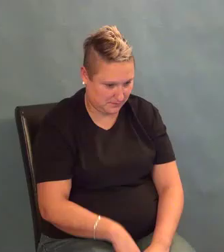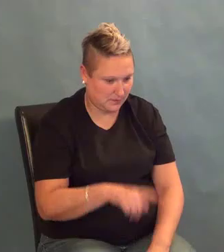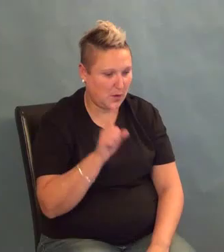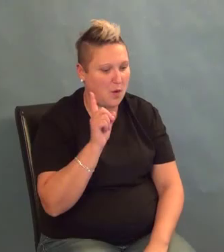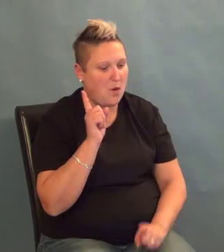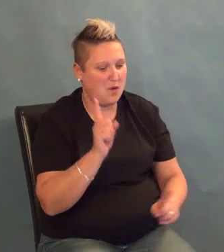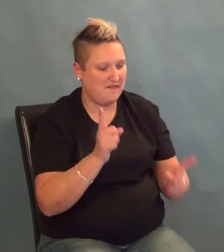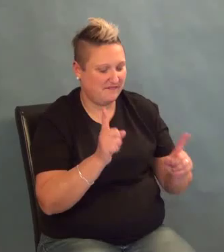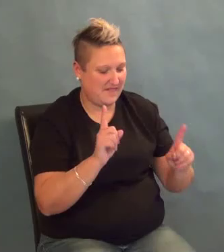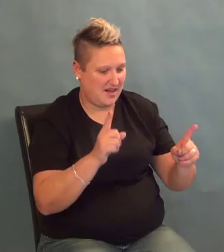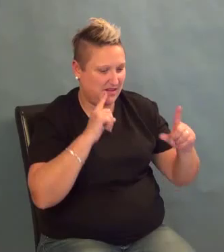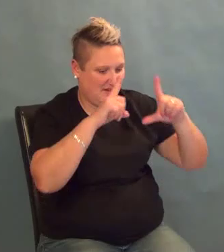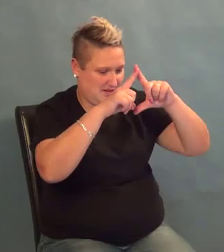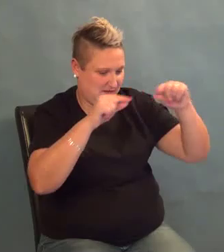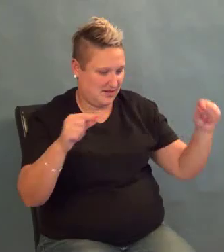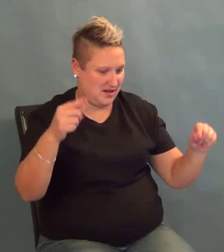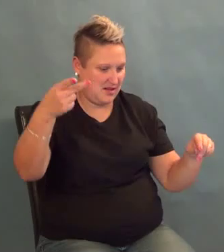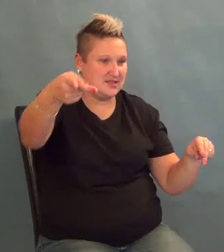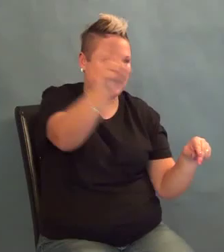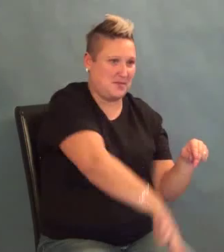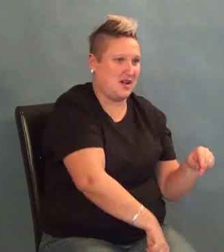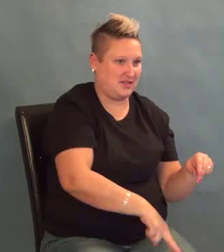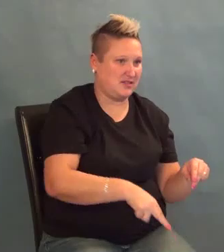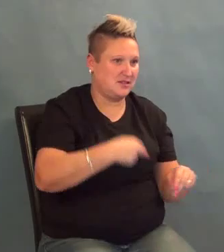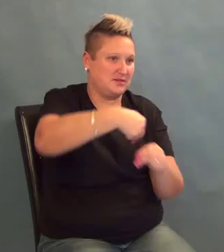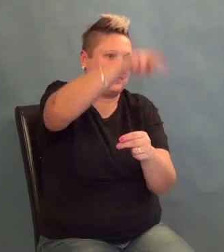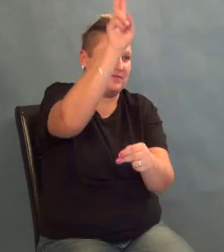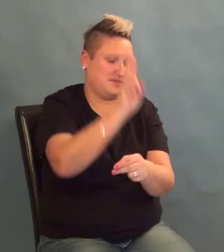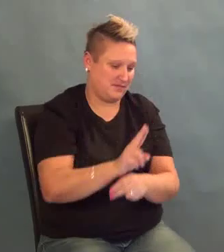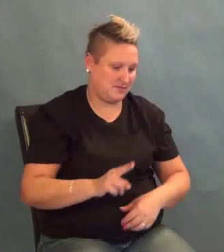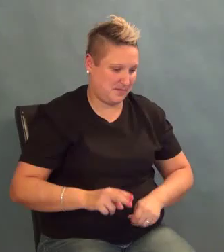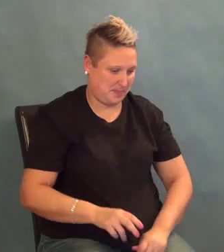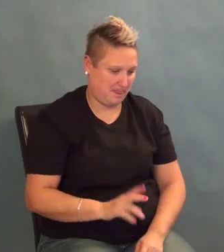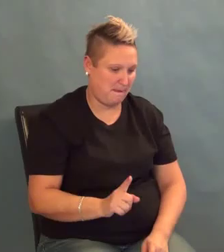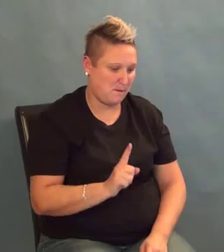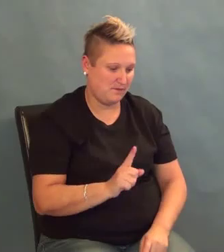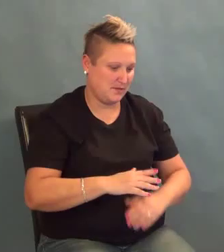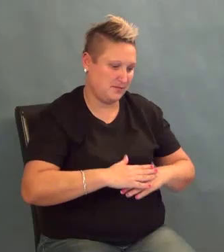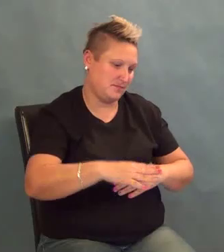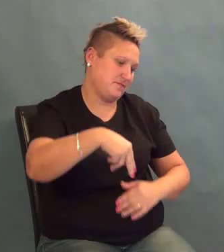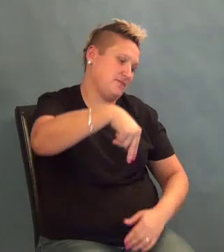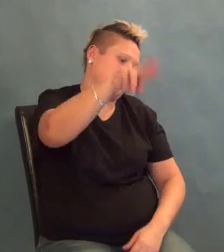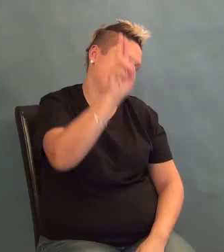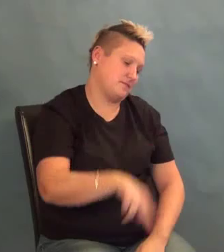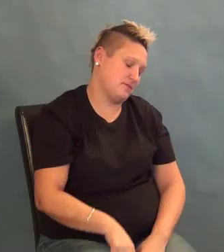Znak pokazuje, że trzeba uważać, aby się nie poślizgnąć, ponieważ jest mokra powierzchnia.